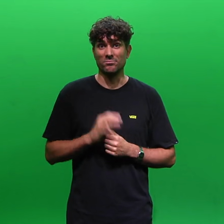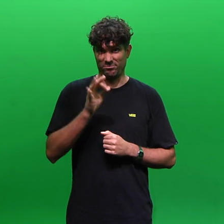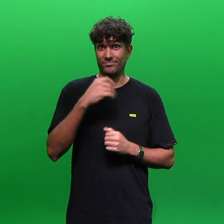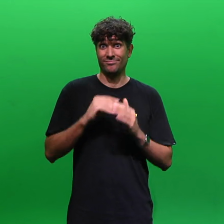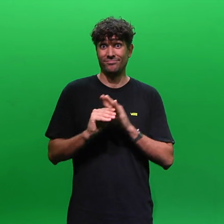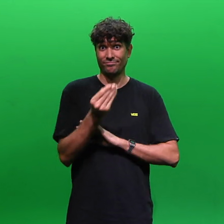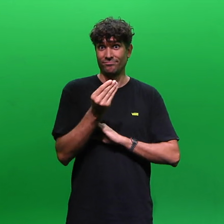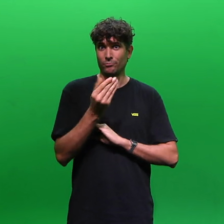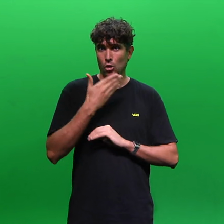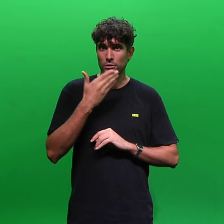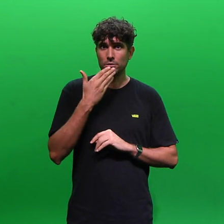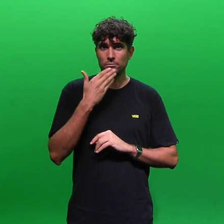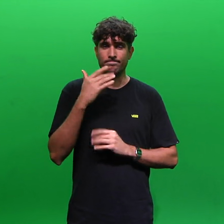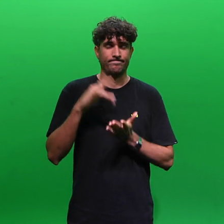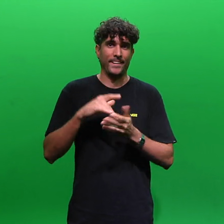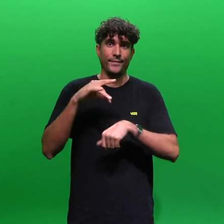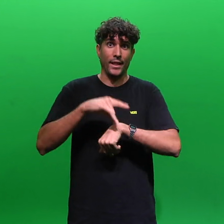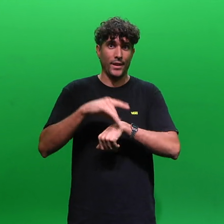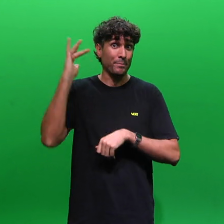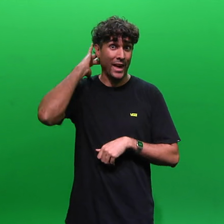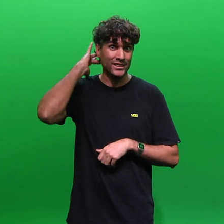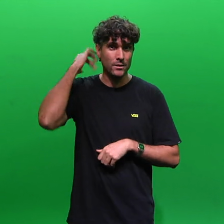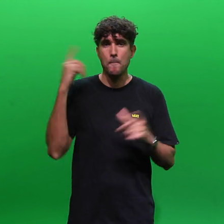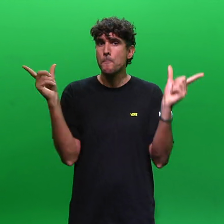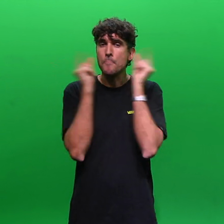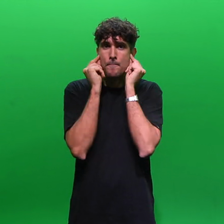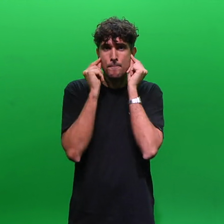Sí, vaig néixer oïdor, però vaig patir una meningitis i em vaig quedar sord.